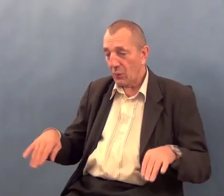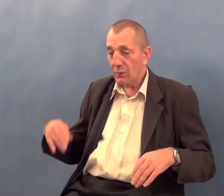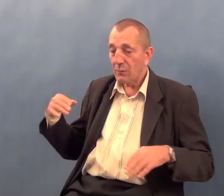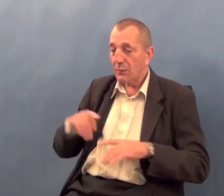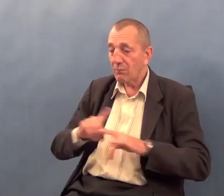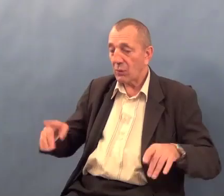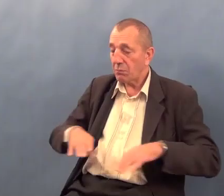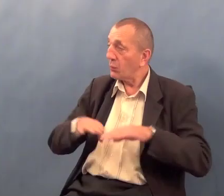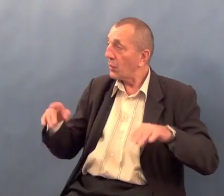Nie wolno pływać.